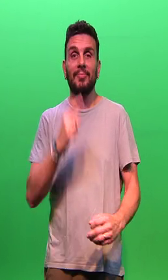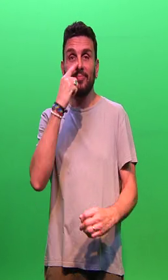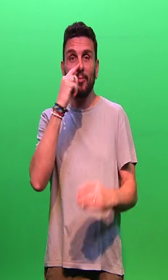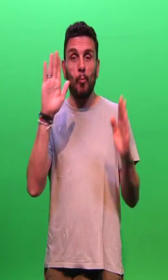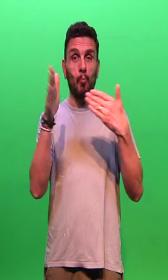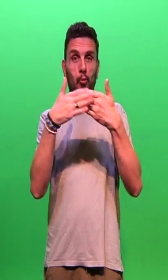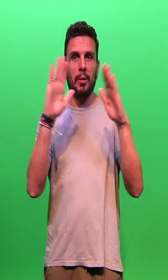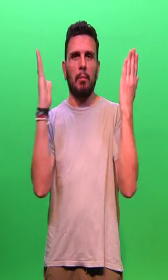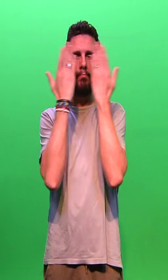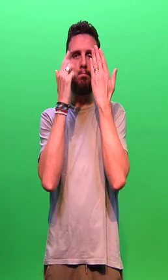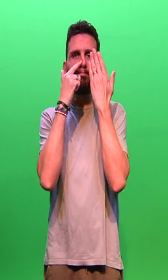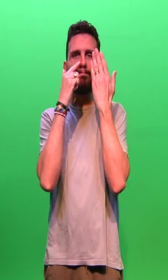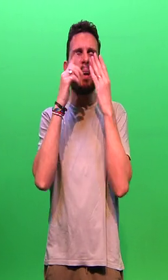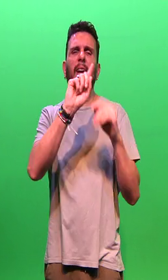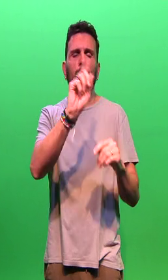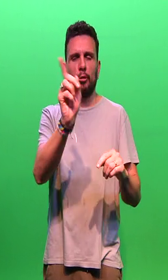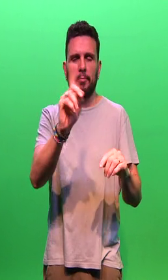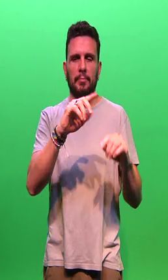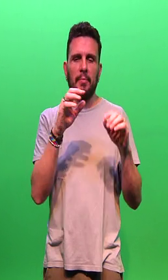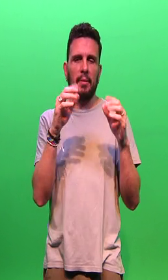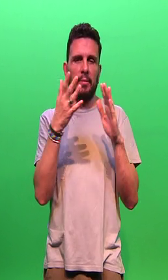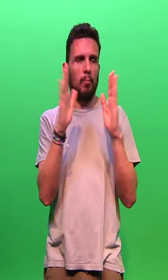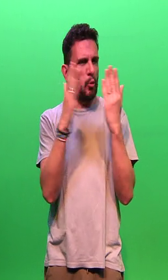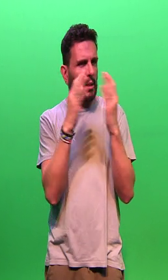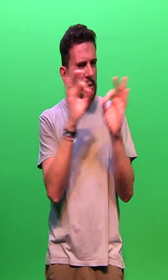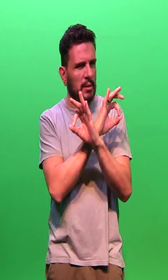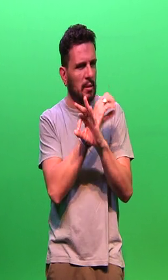Les portes automàtiques es van tancar i em van donar un cop al nas, ai no, no va ser amb les portes.